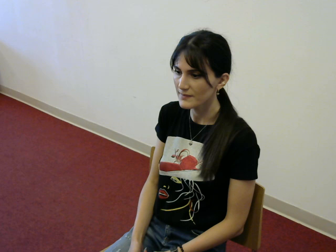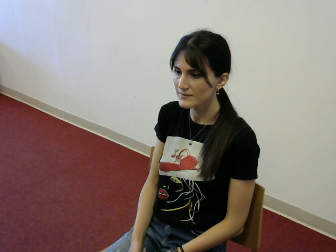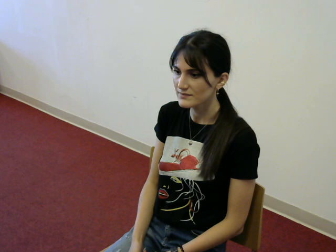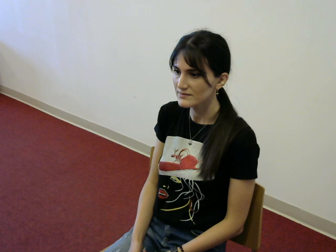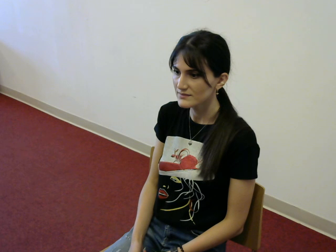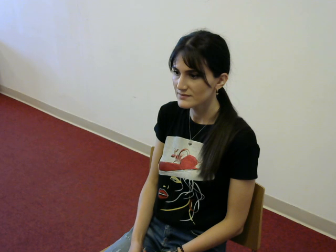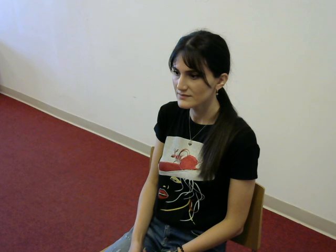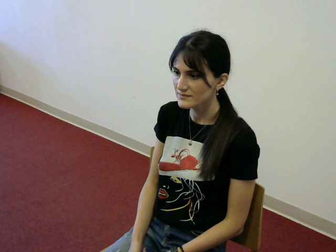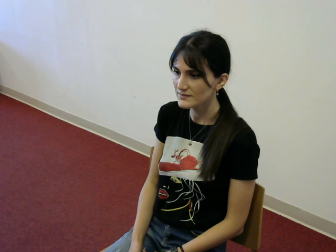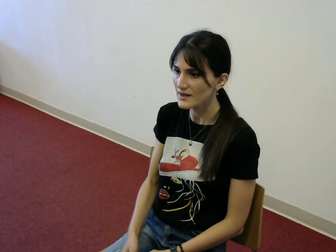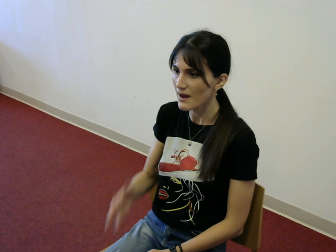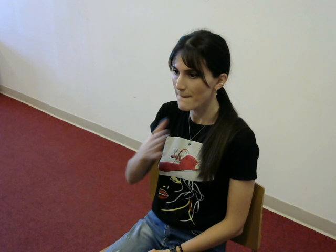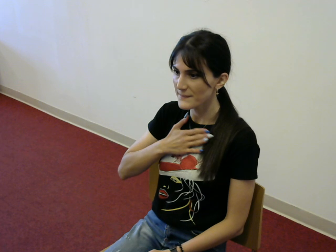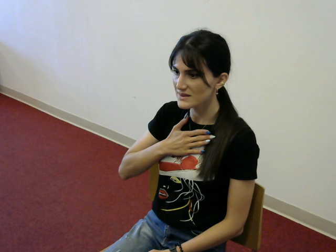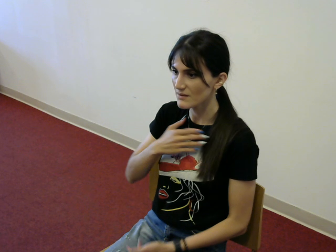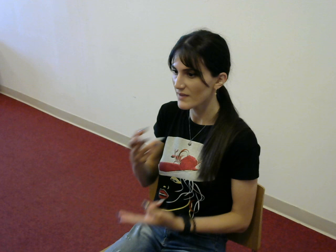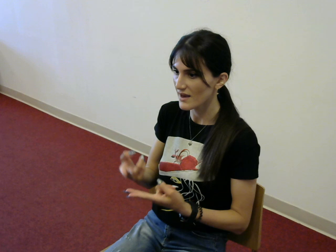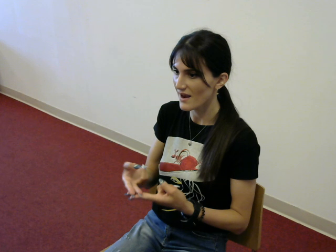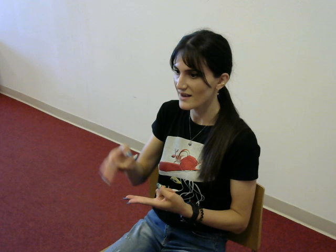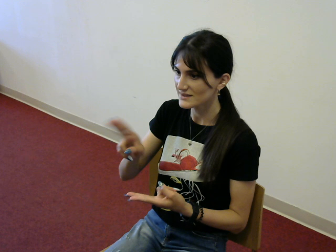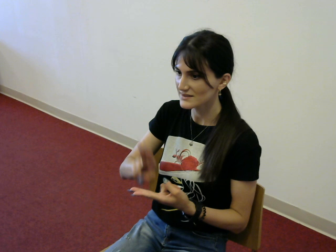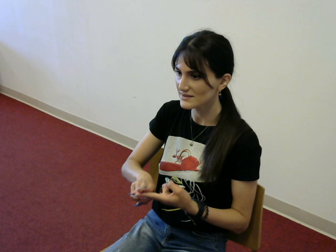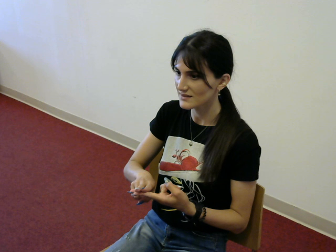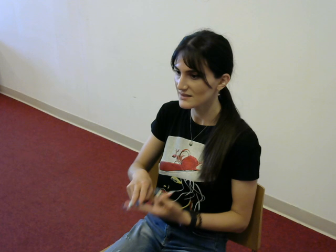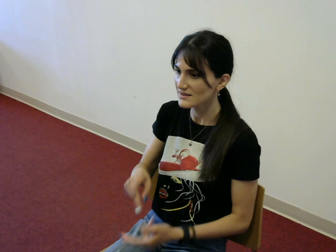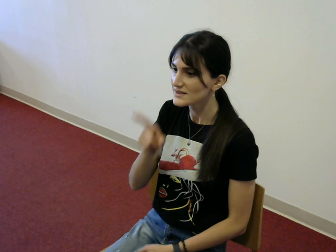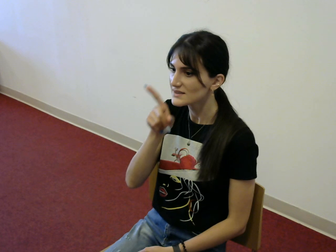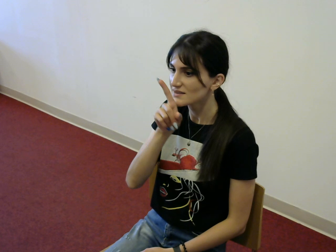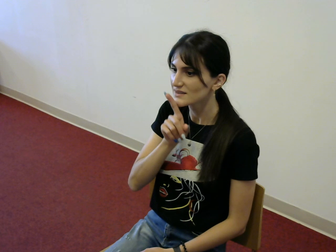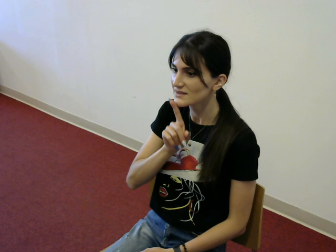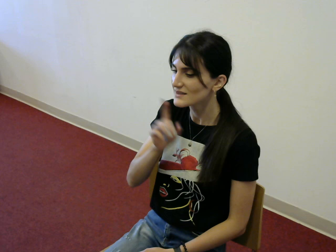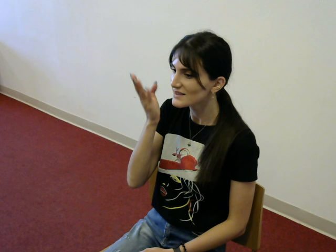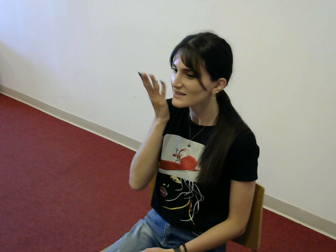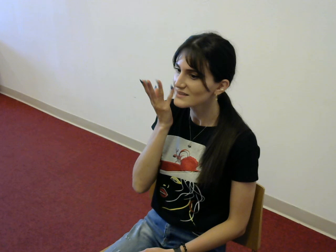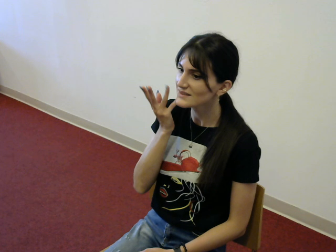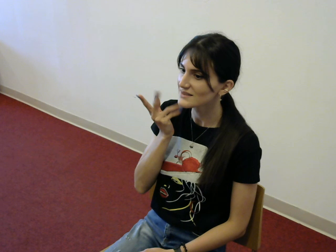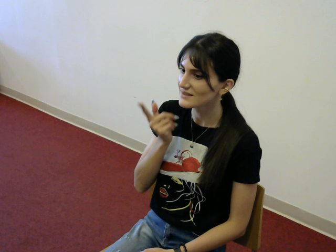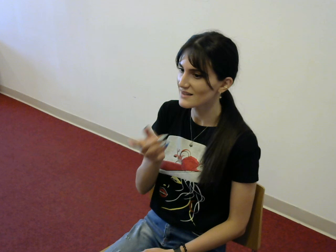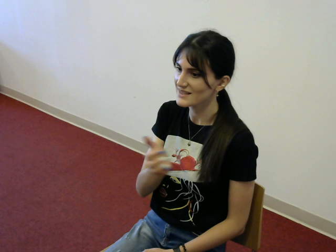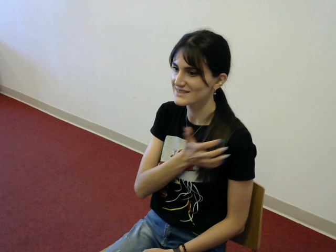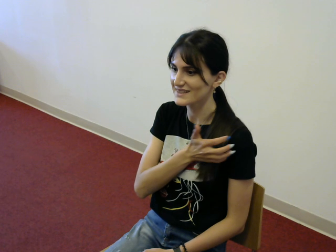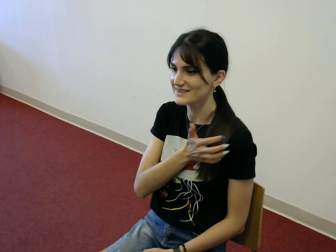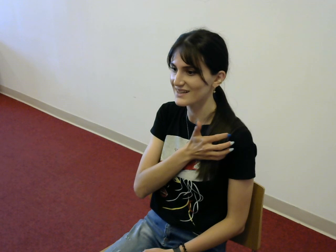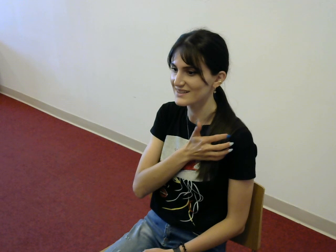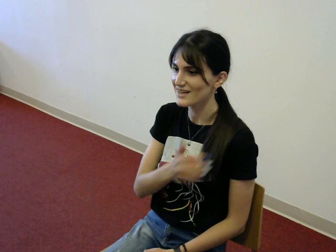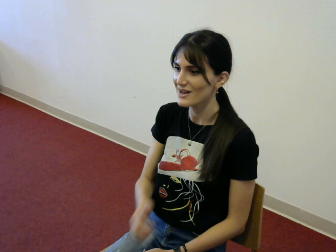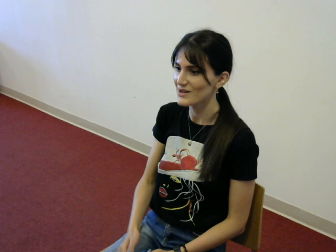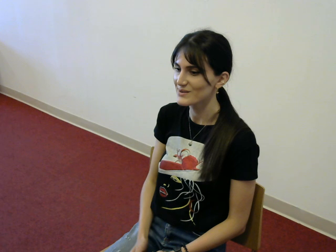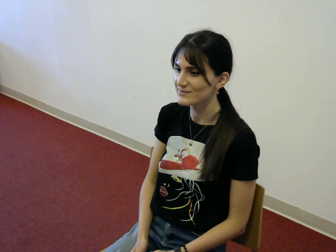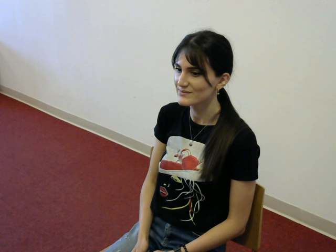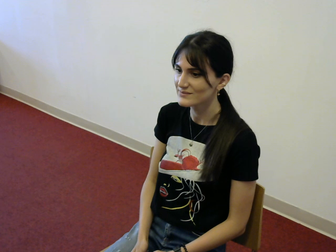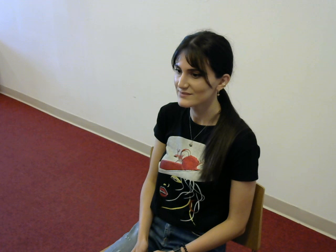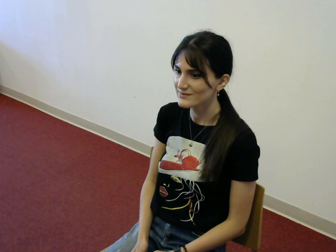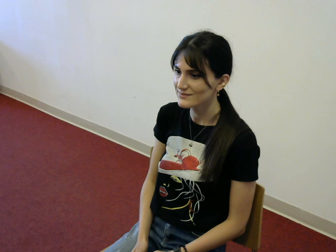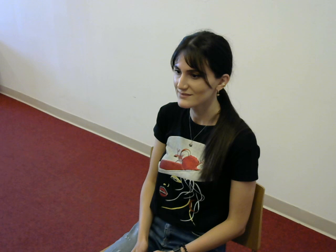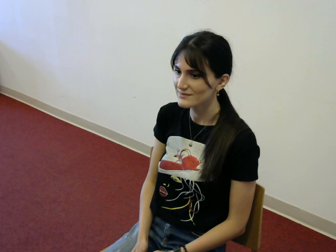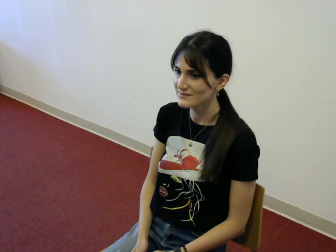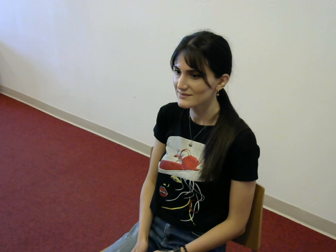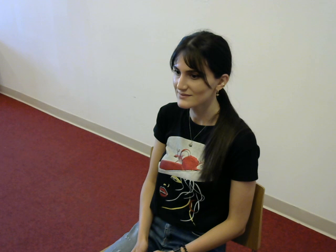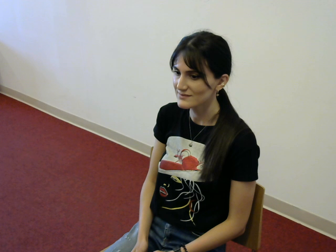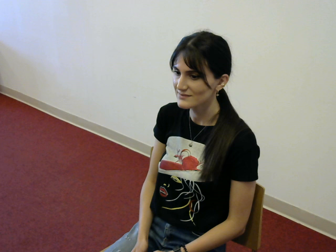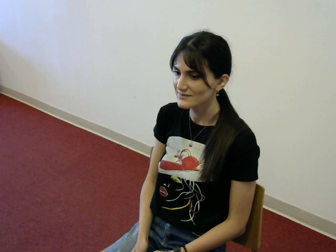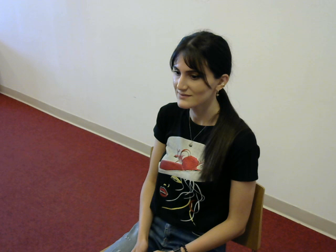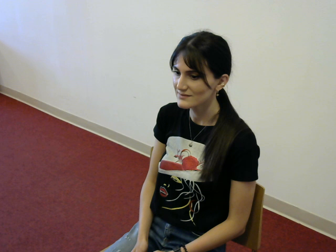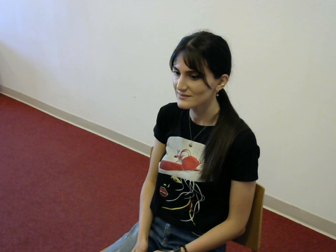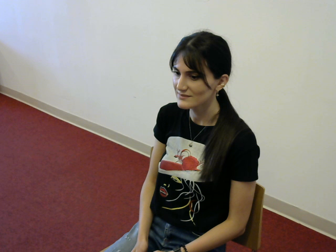Mən bunun göy rəngdə olanını istəyirəm